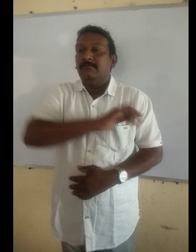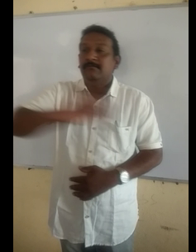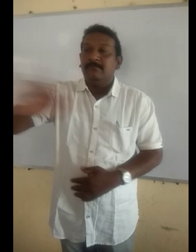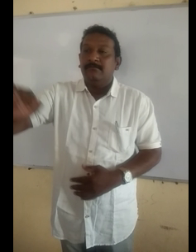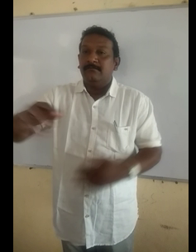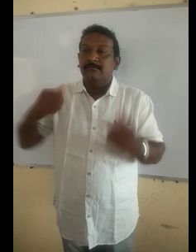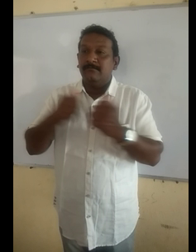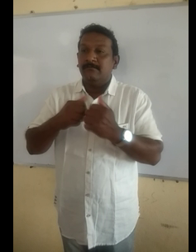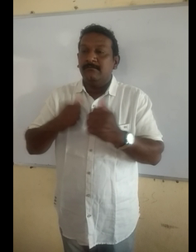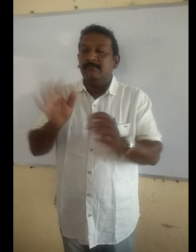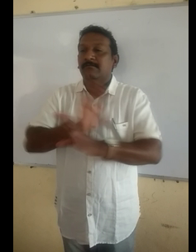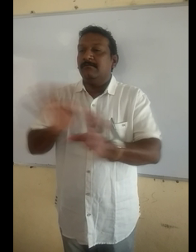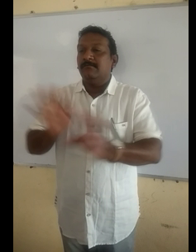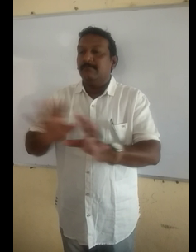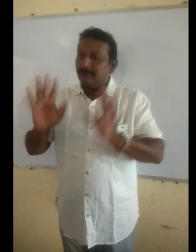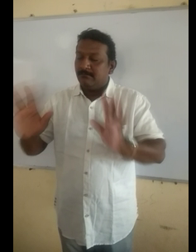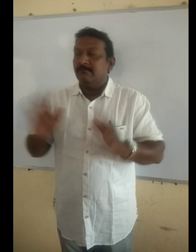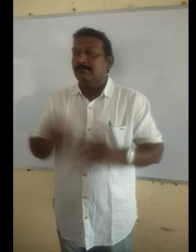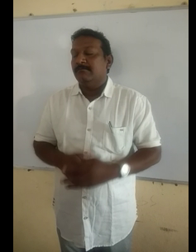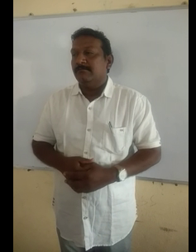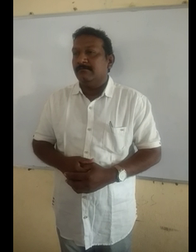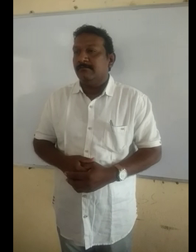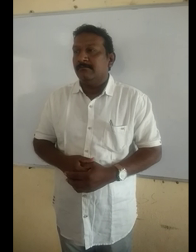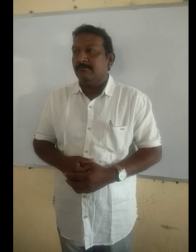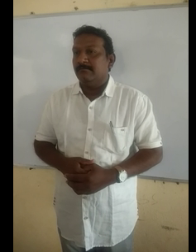what have you planned for your career